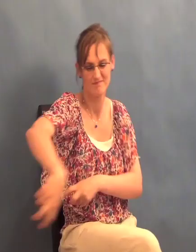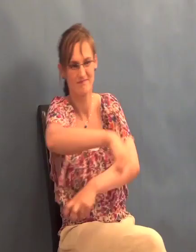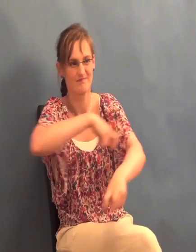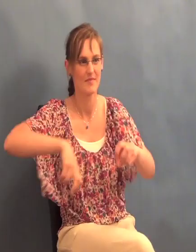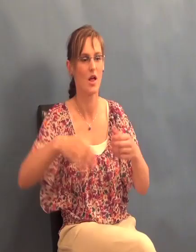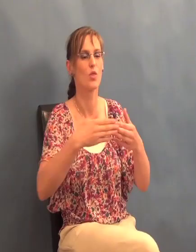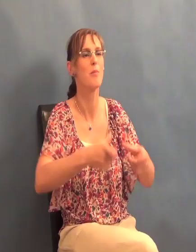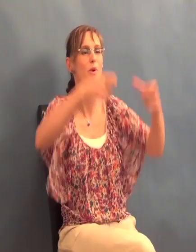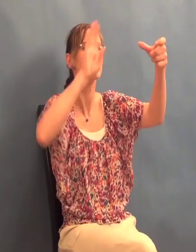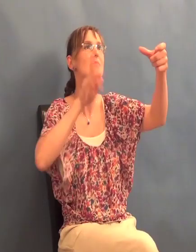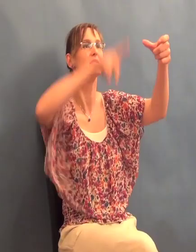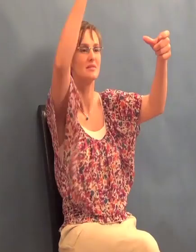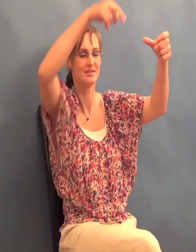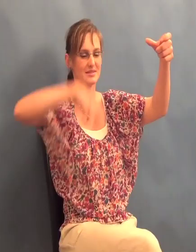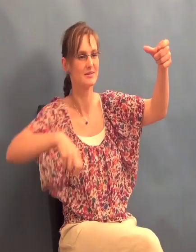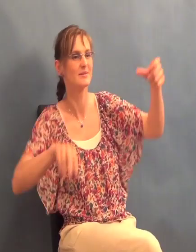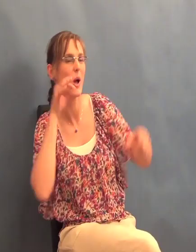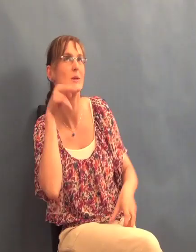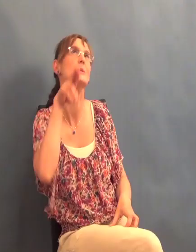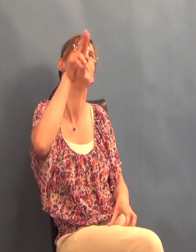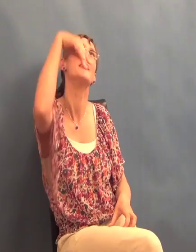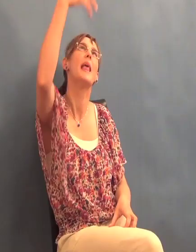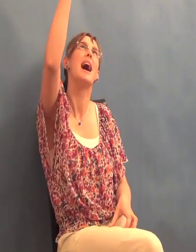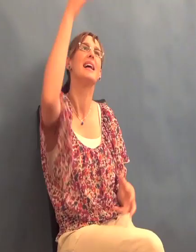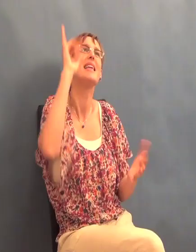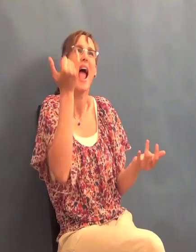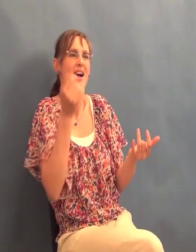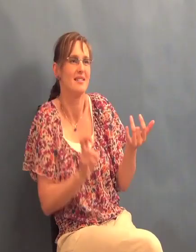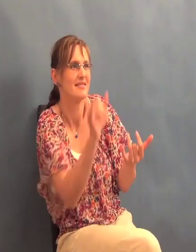Kot patrzy na ten sam blok kot patrzy w górę i jest wysoko. Myśli jak tam wejść? Nie da się.